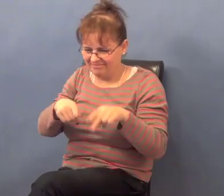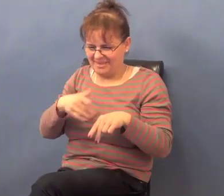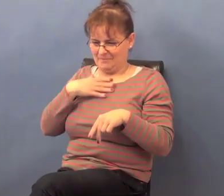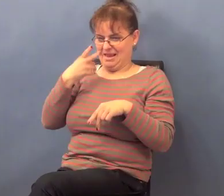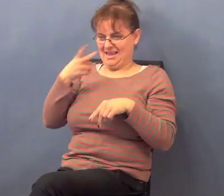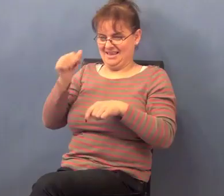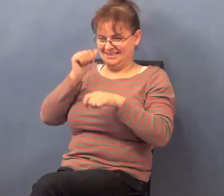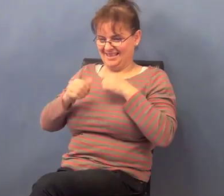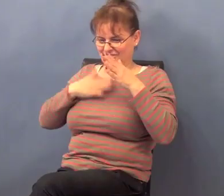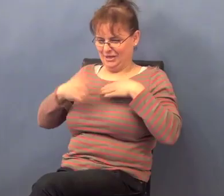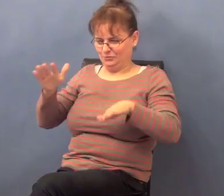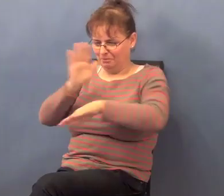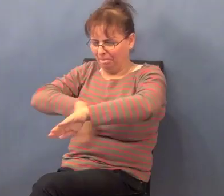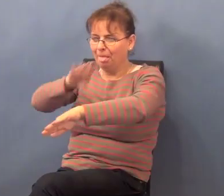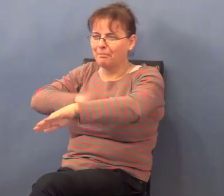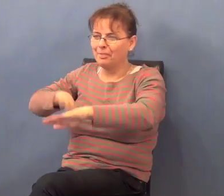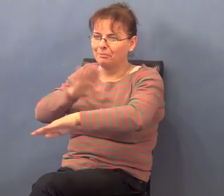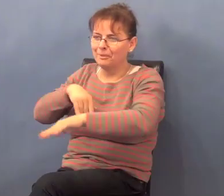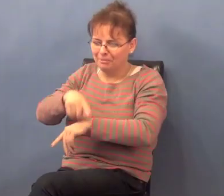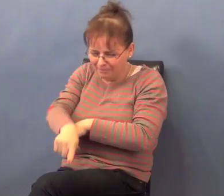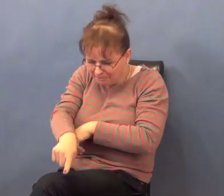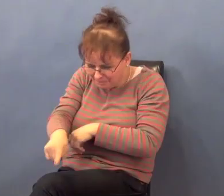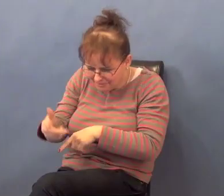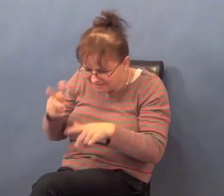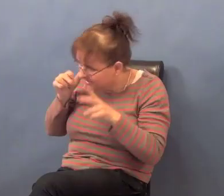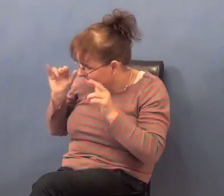Widzą zadowoleni, że urodziło się dużo żab.